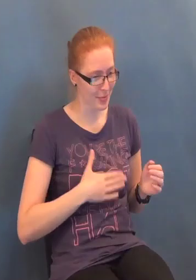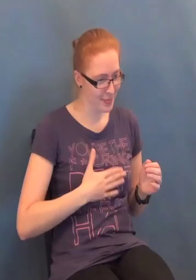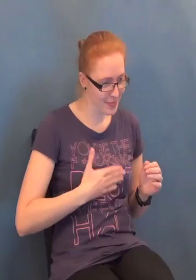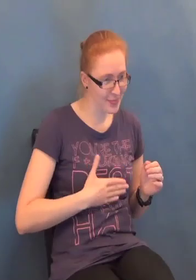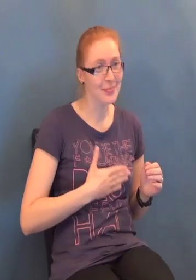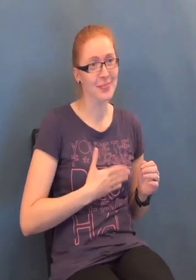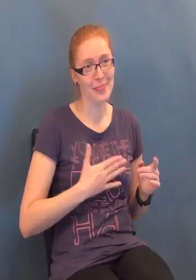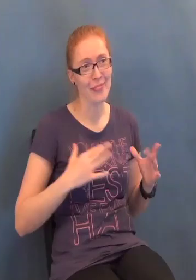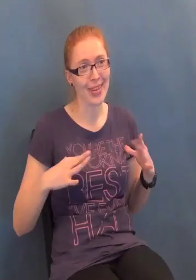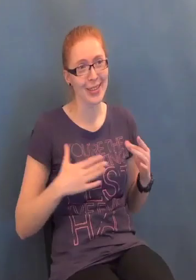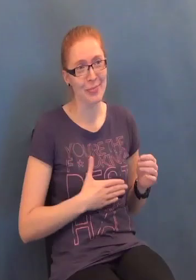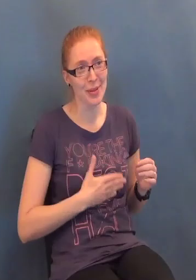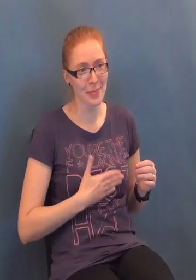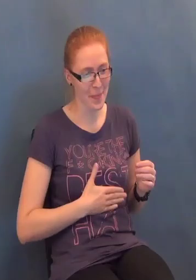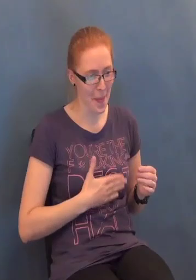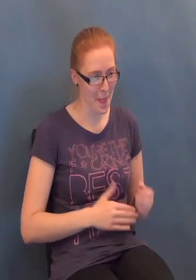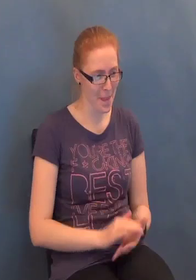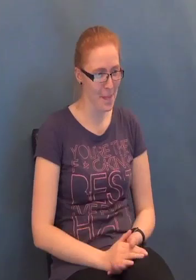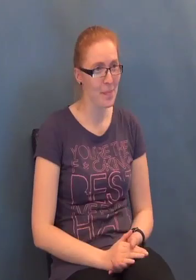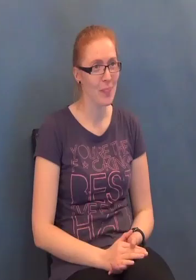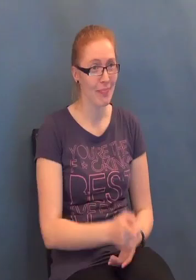Wolna sobota.